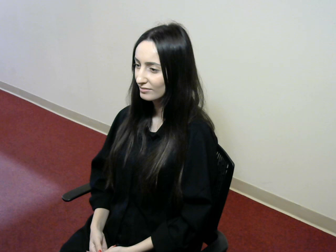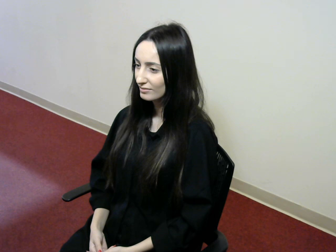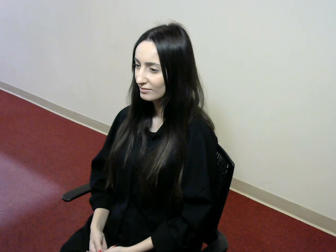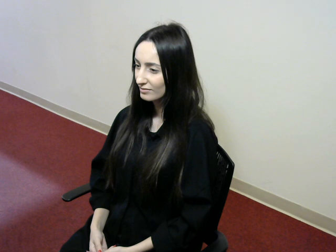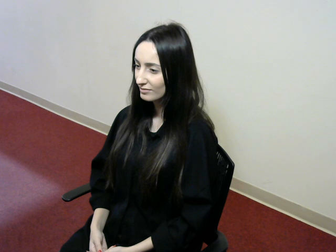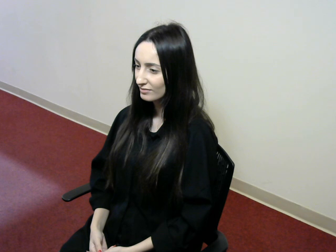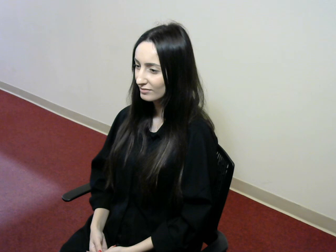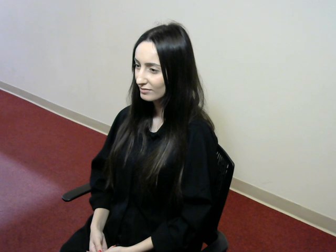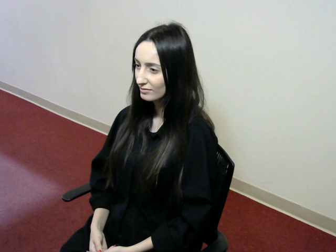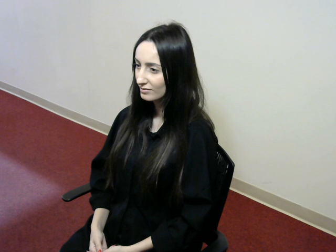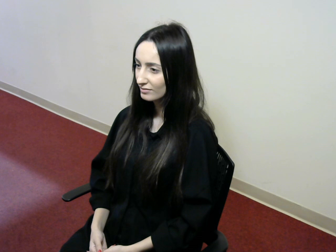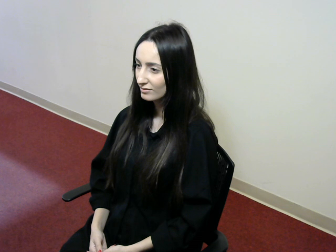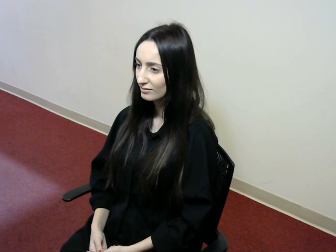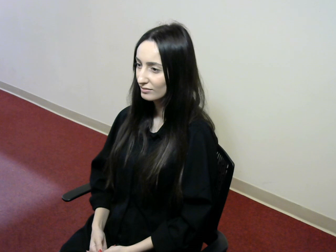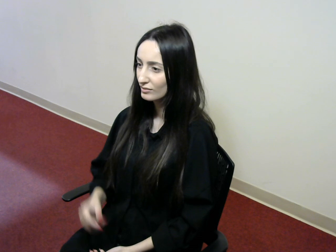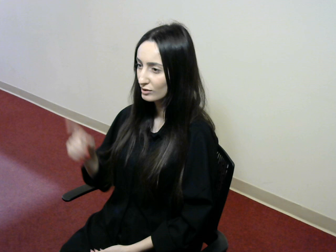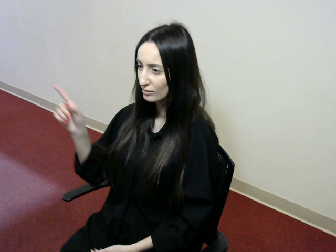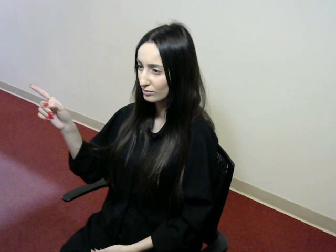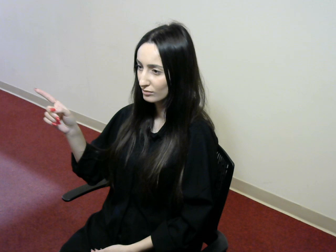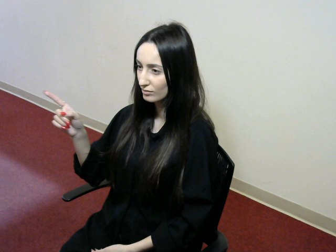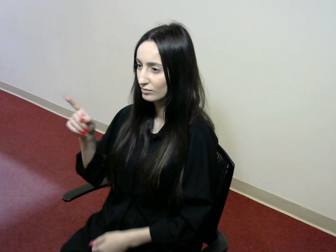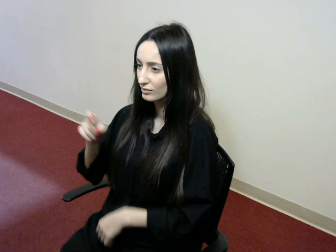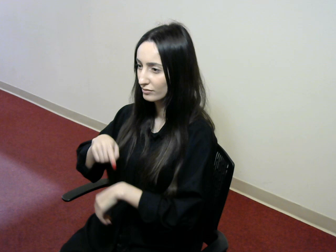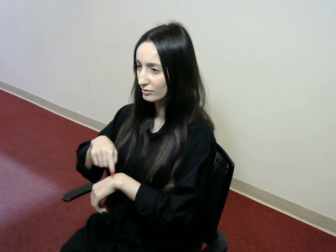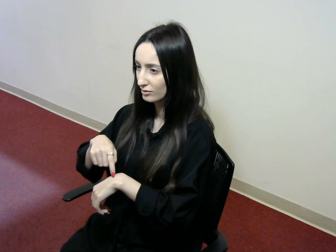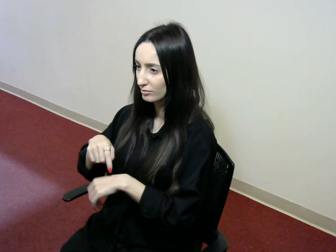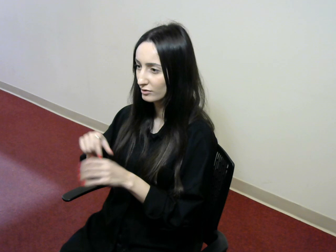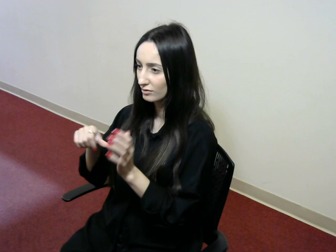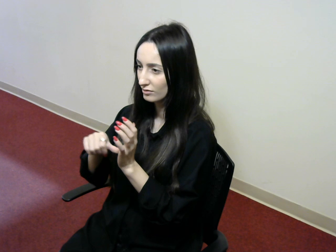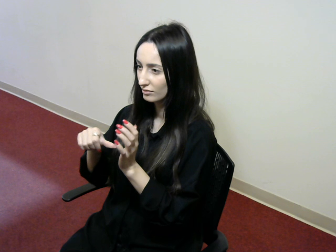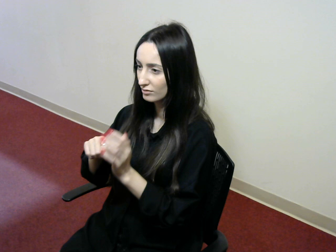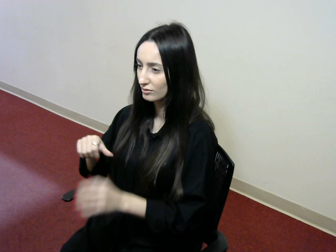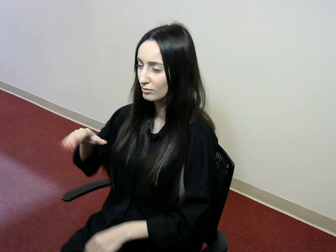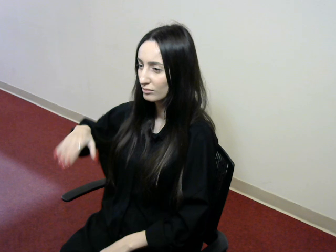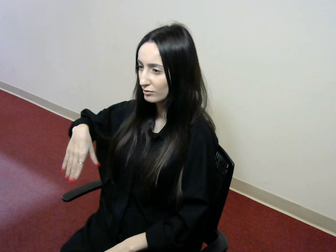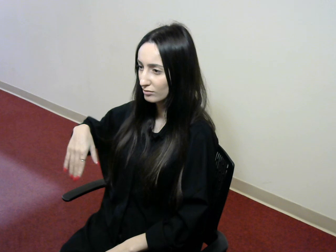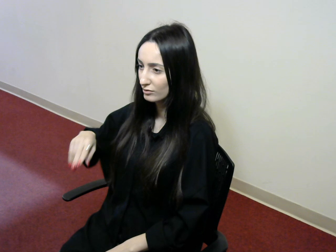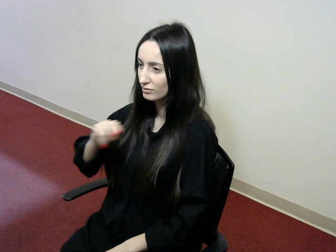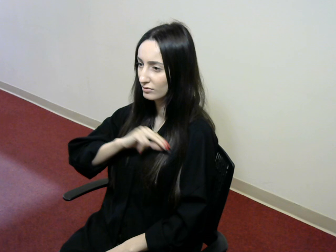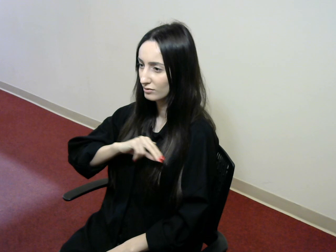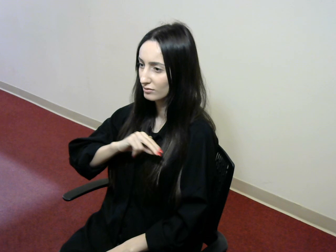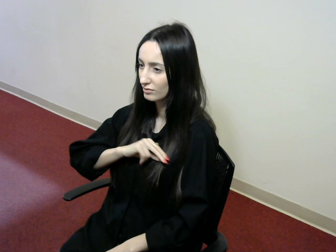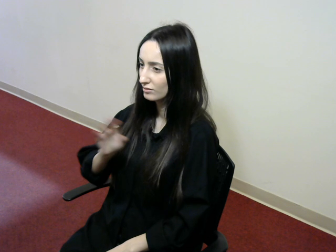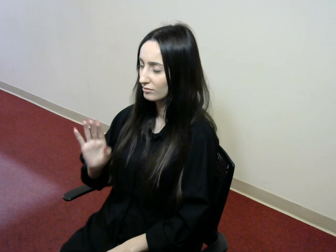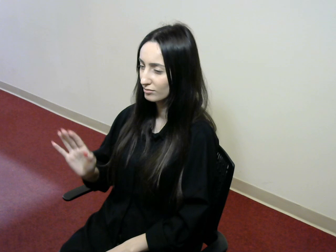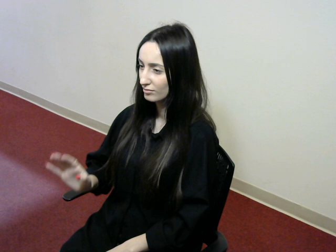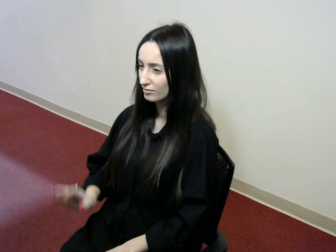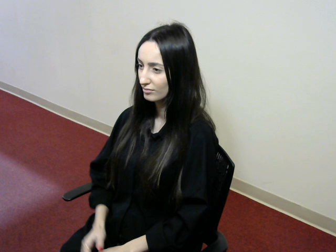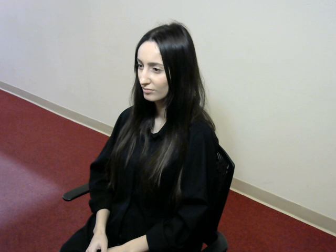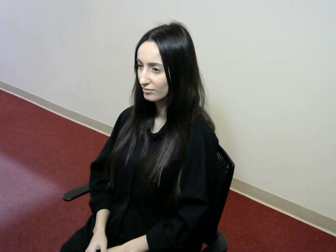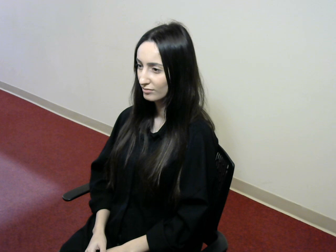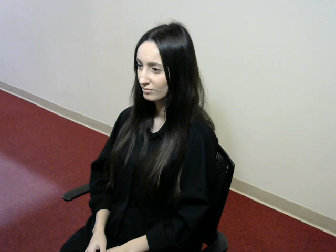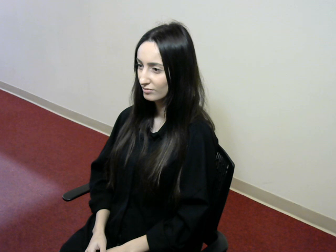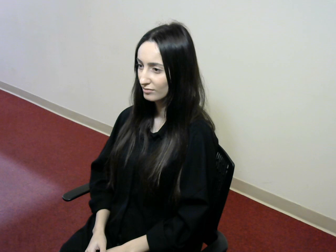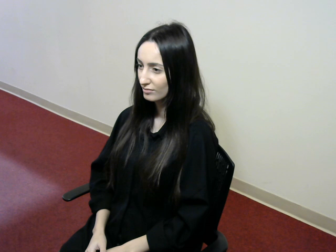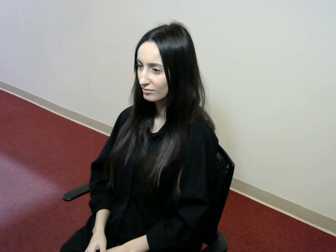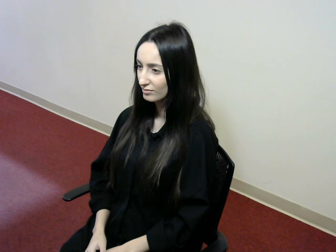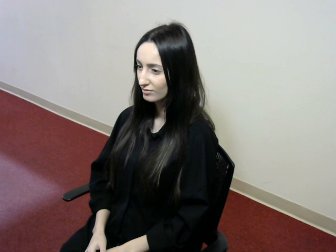O saat 6-dan sonra işləmir